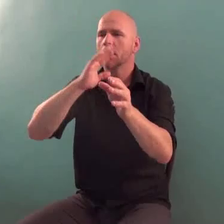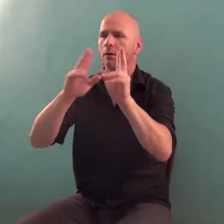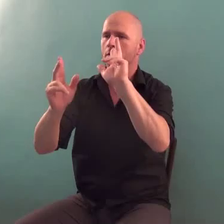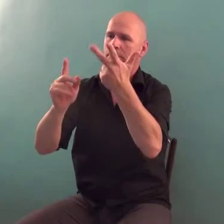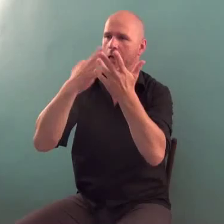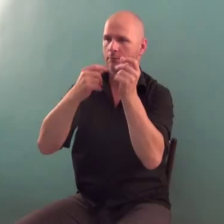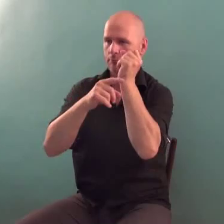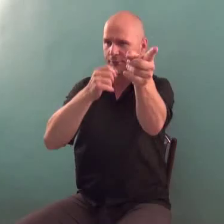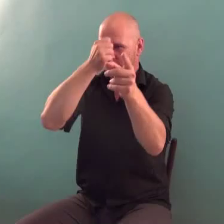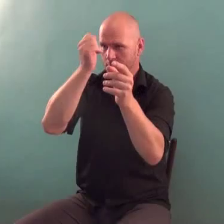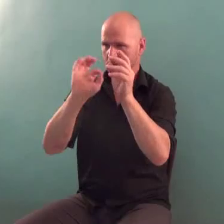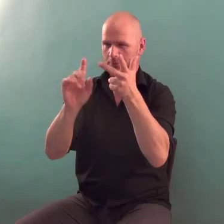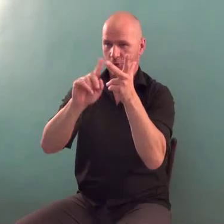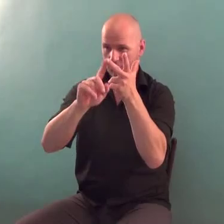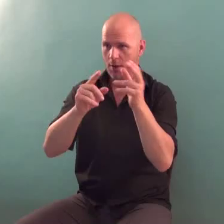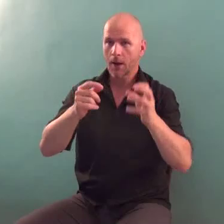Chłopak chciał trzeci raz rzucić i rozbić szybę.